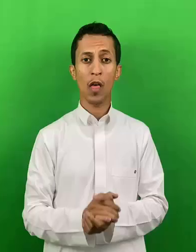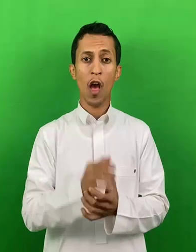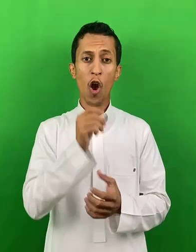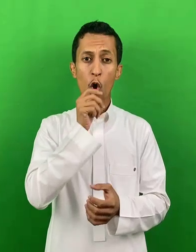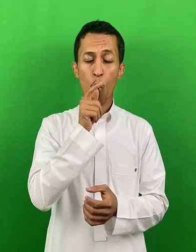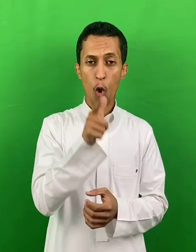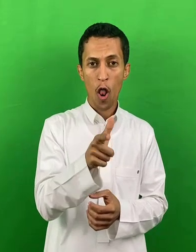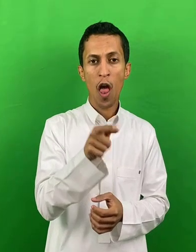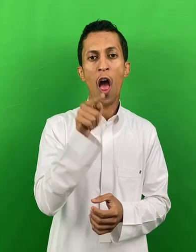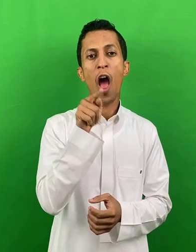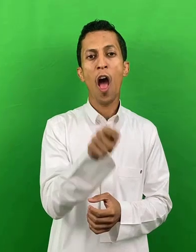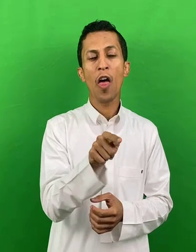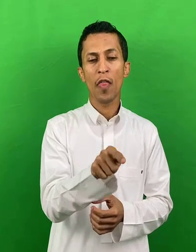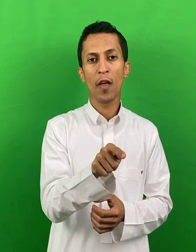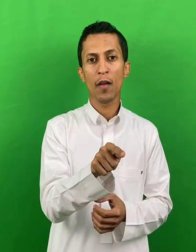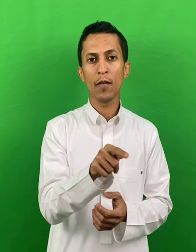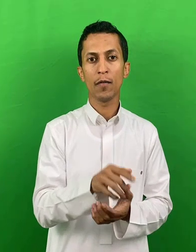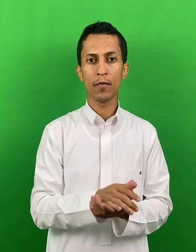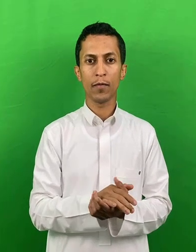أقول قولي هذا